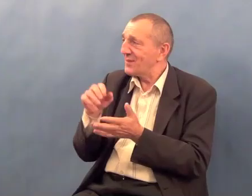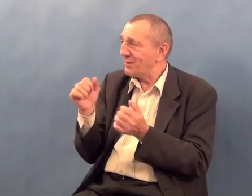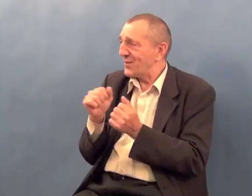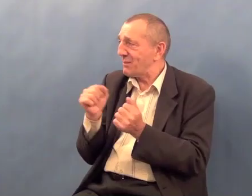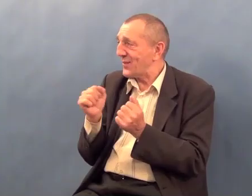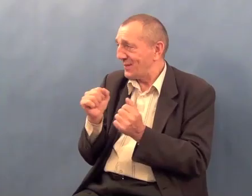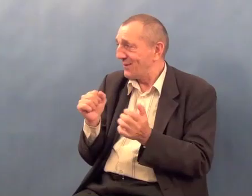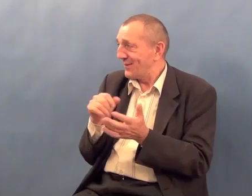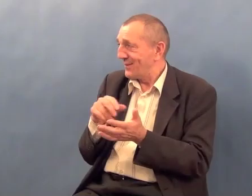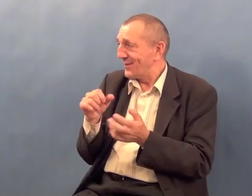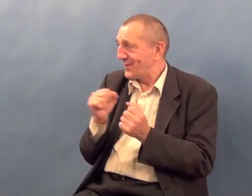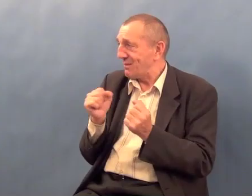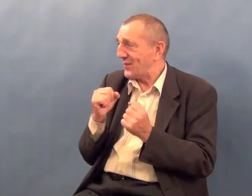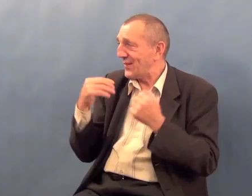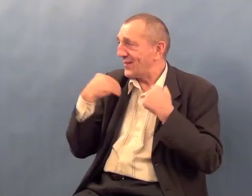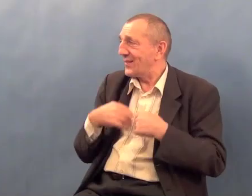Idzie, zimno, idzie, zimno.